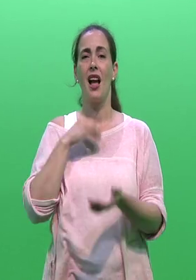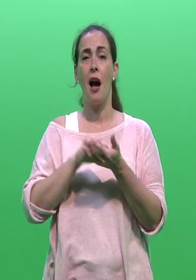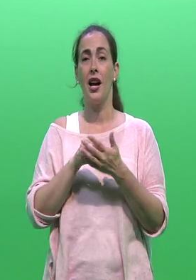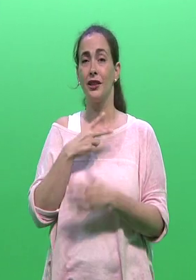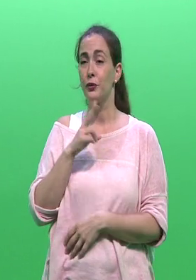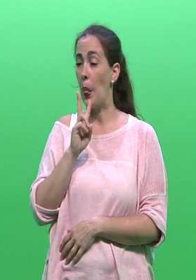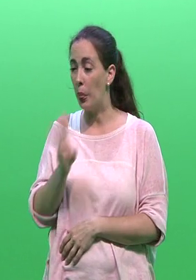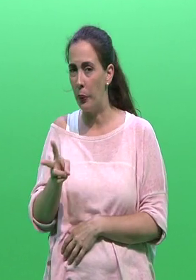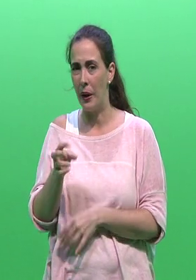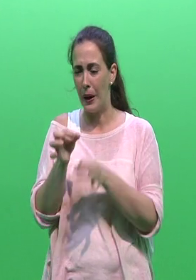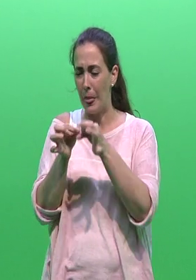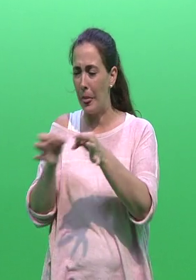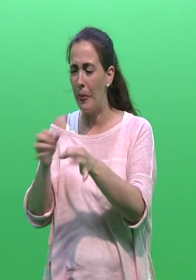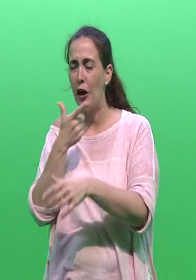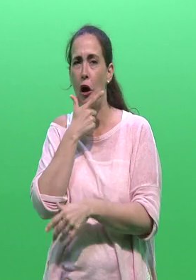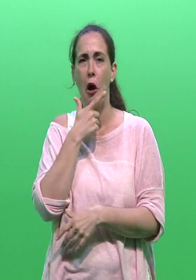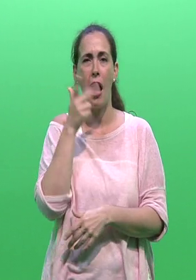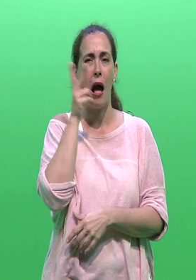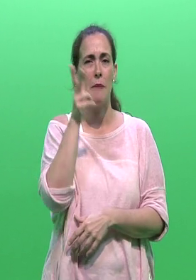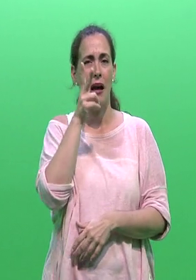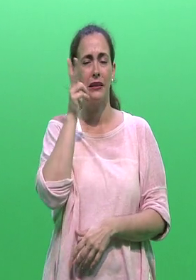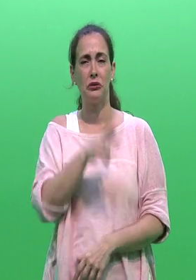De vegades quan escupo veig que hi ha puntets de color groc.